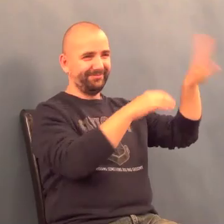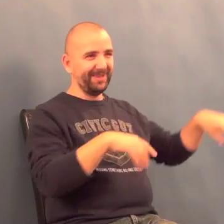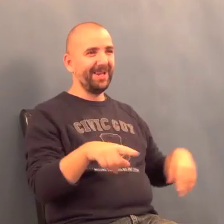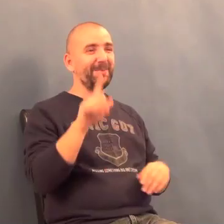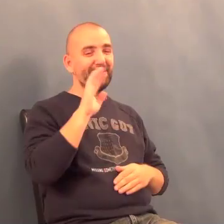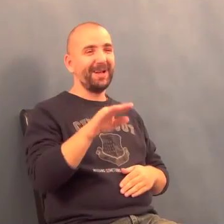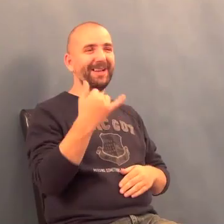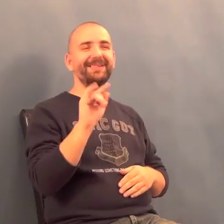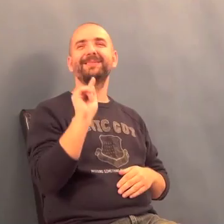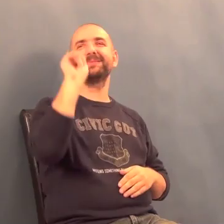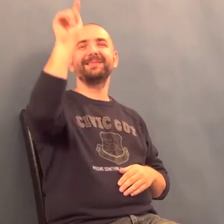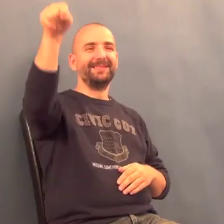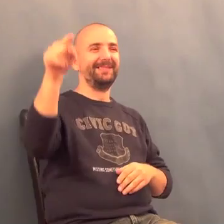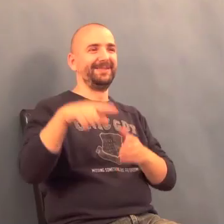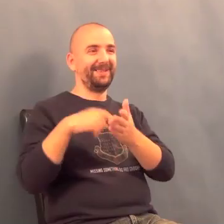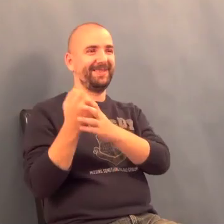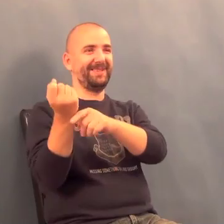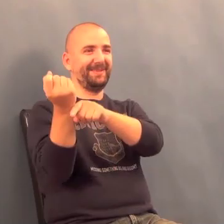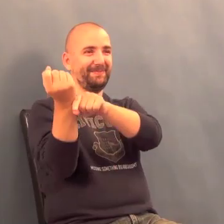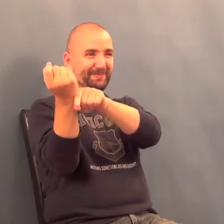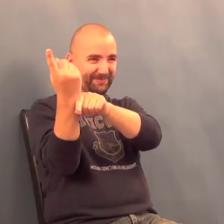Mały chłopiec idzie gdzieś indziej i znowu rzuca kamieniem.